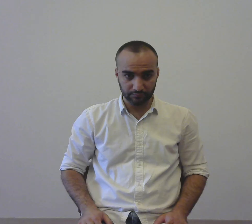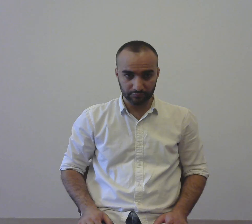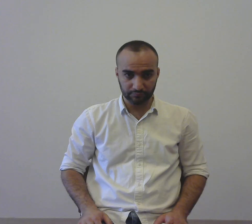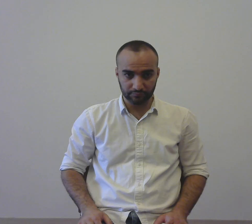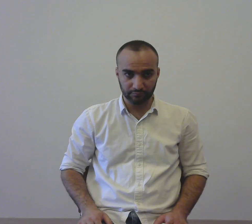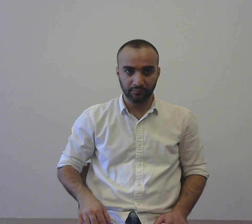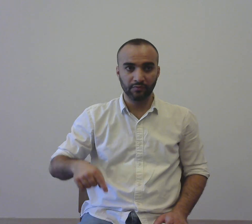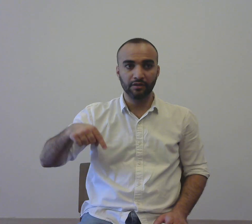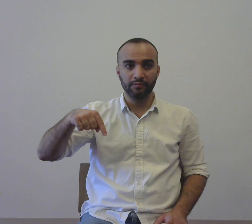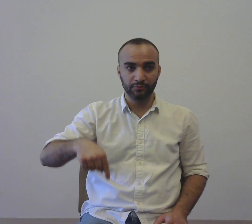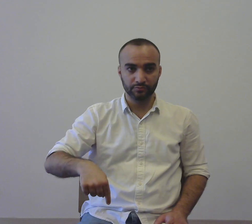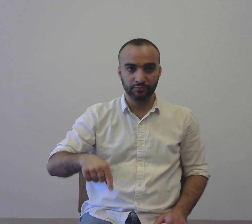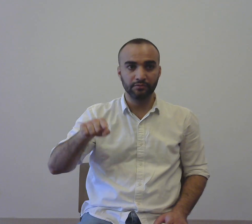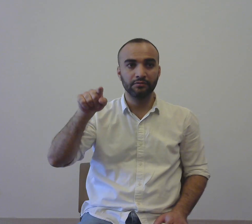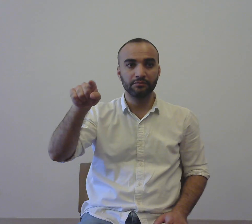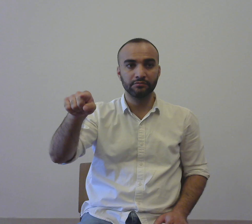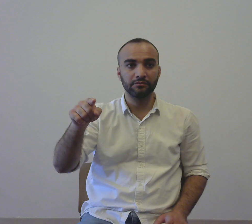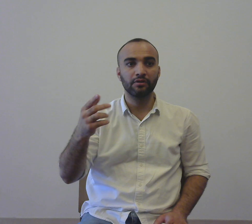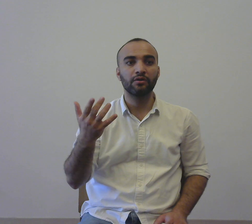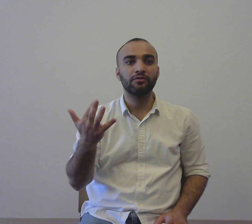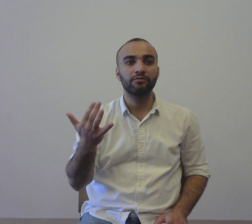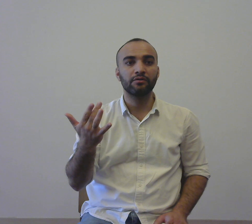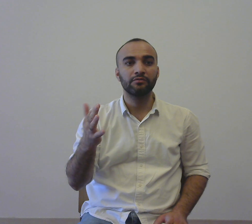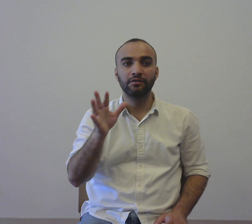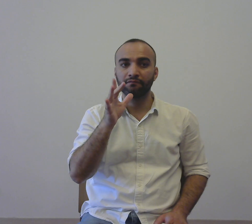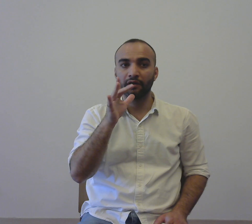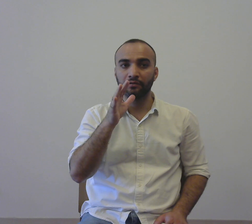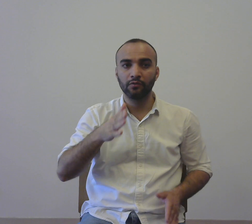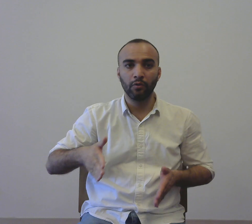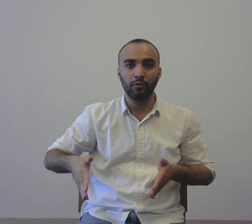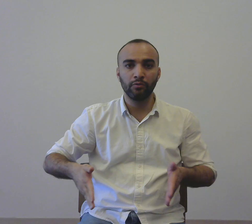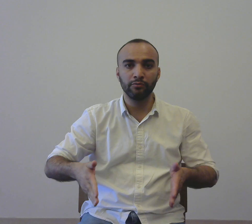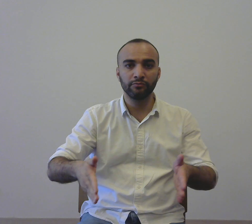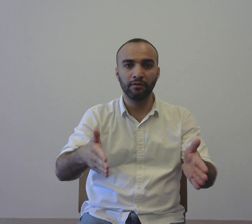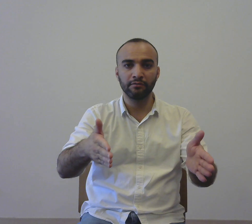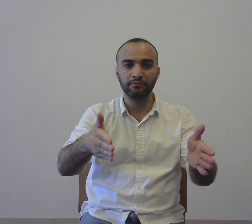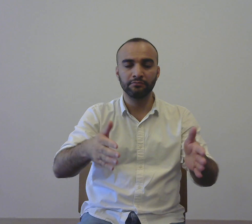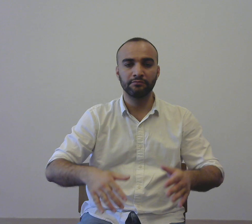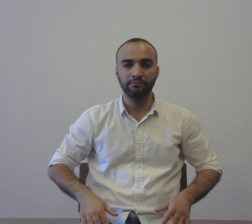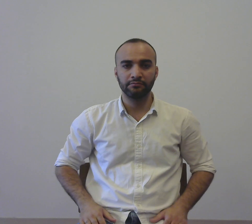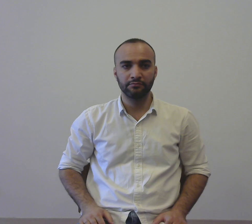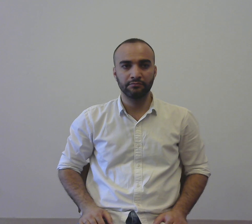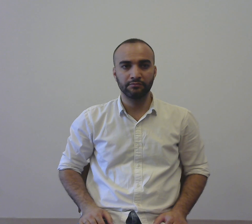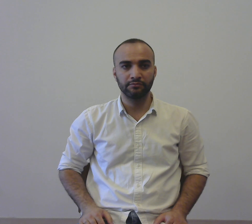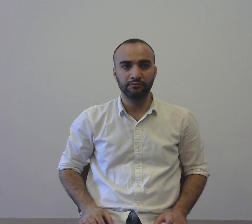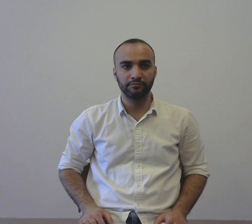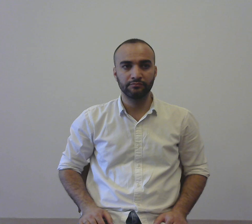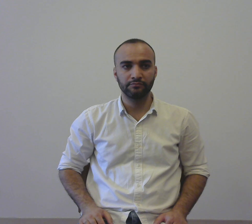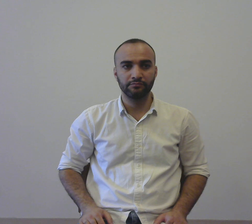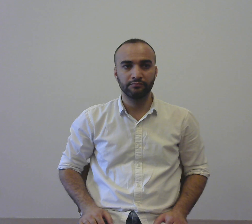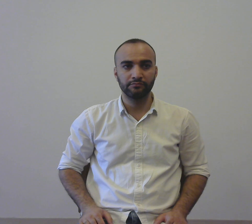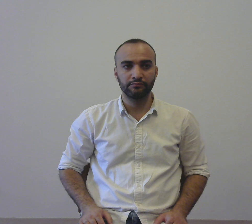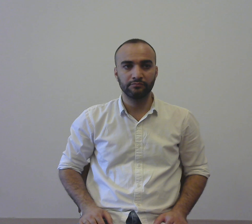Burdan oraya nə qədər vaxt yoldur?